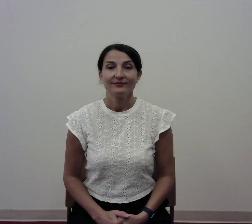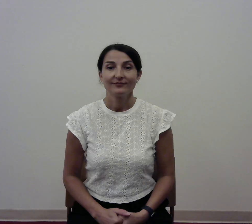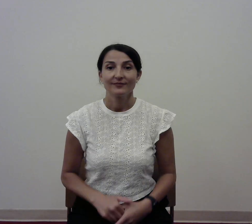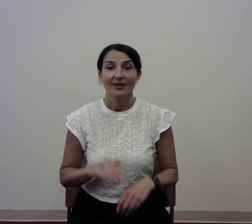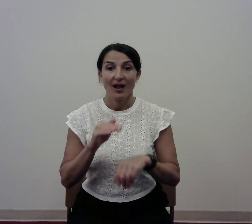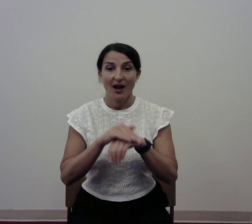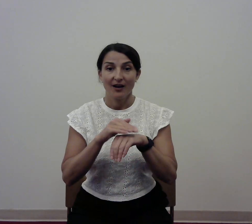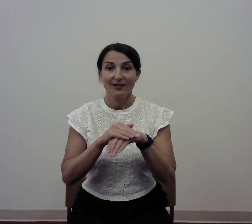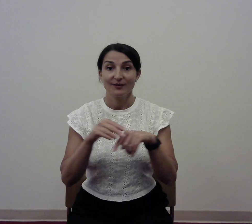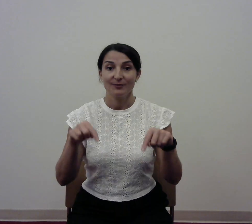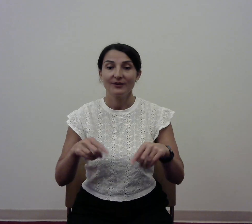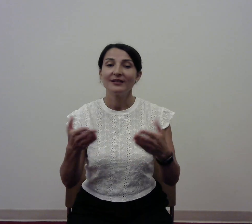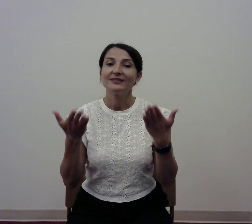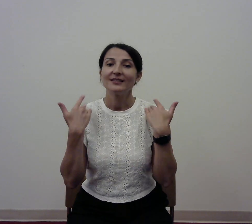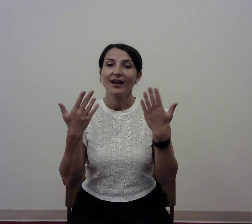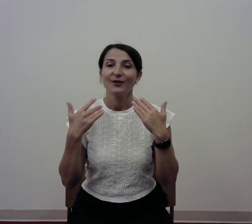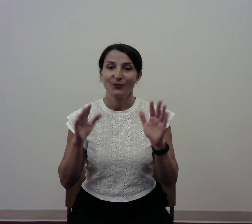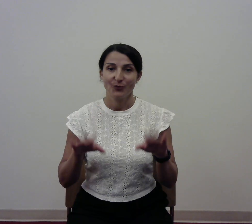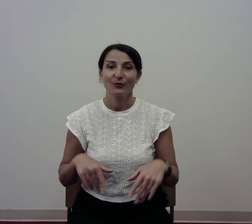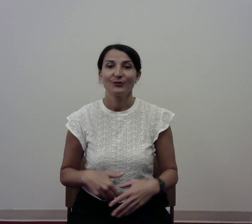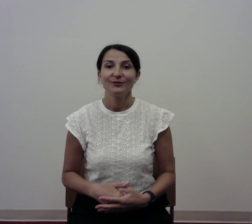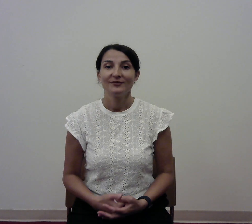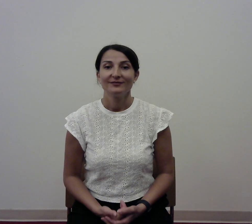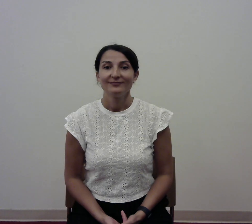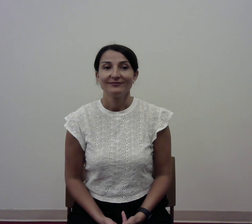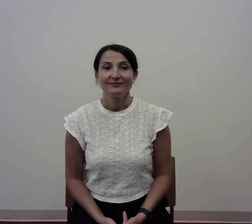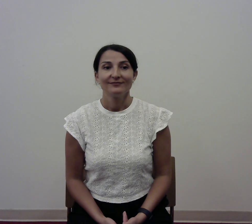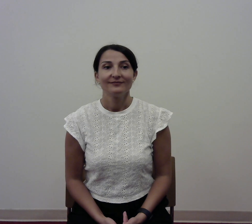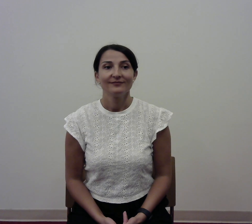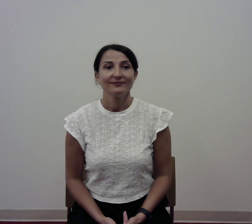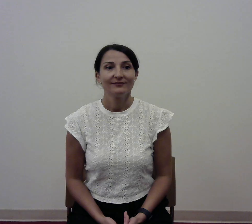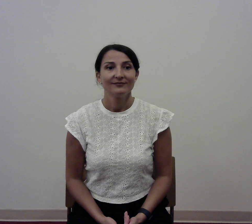Axşamlar bura sərin olur